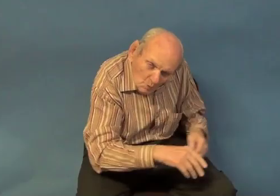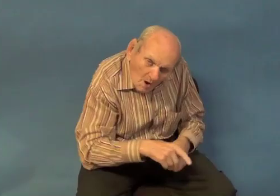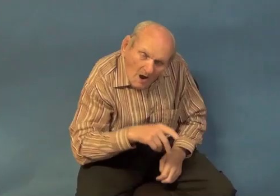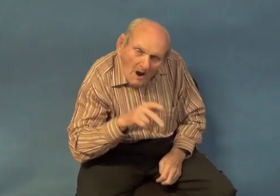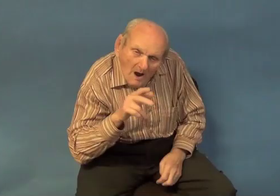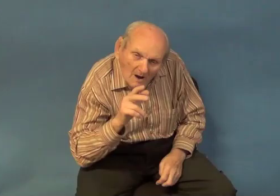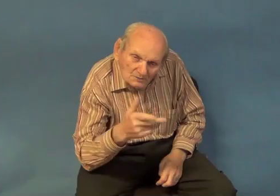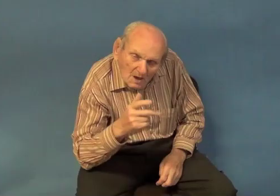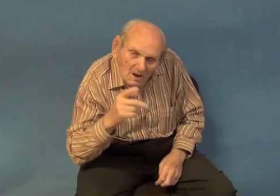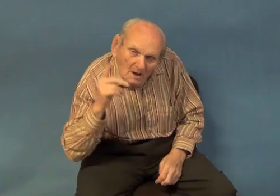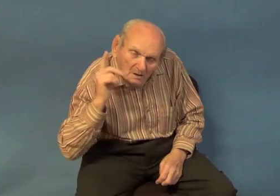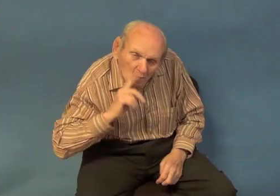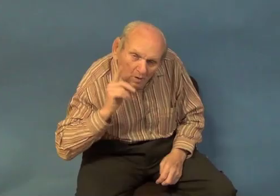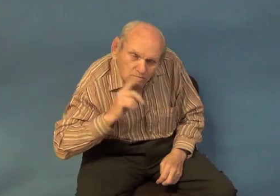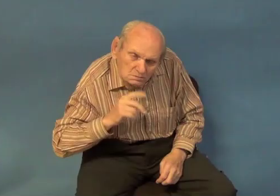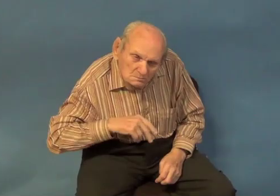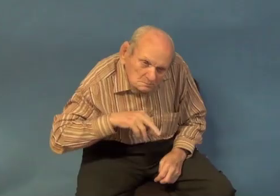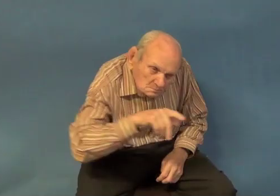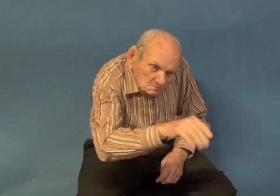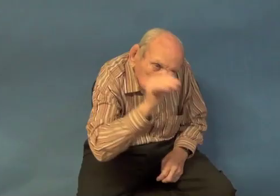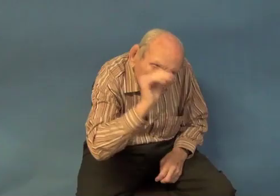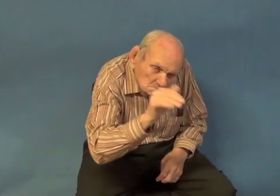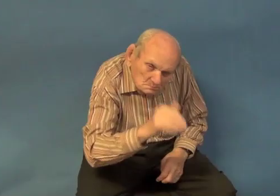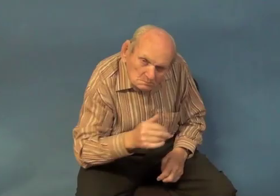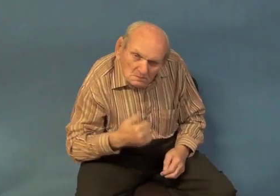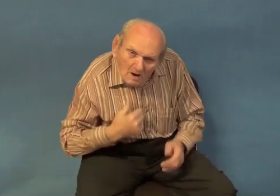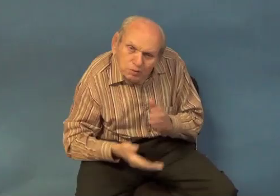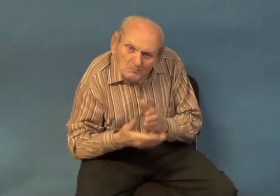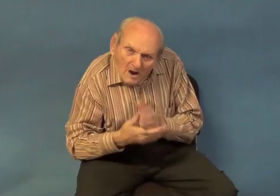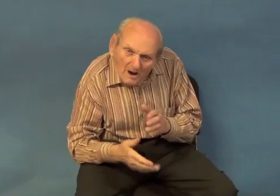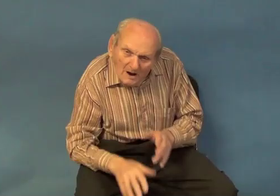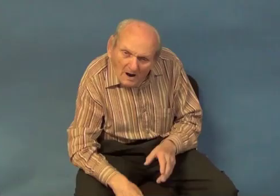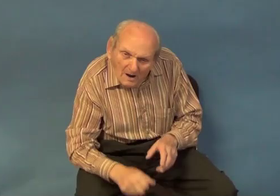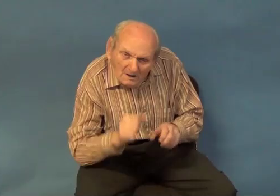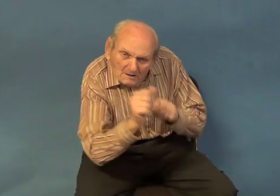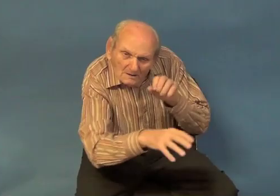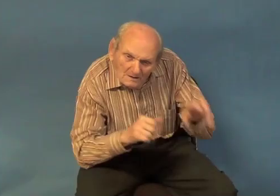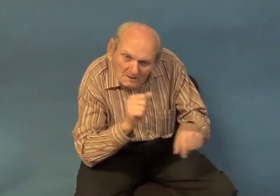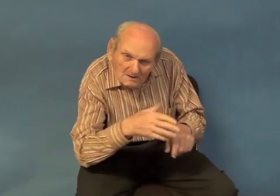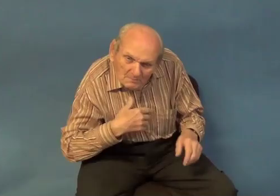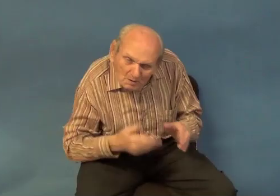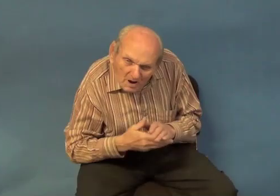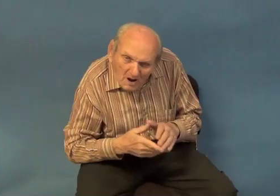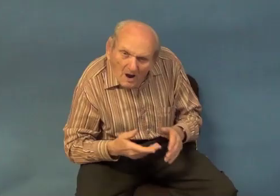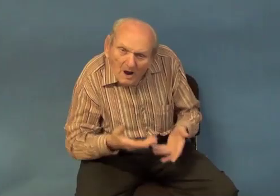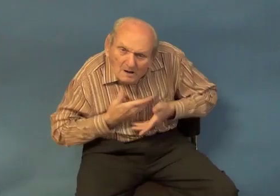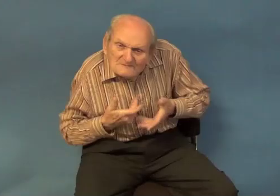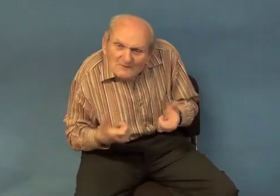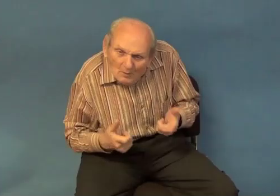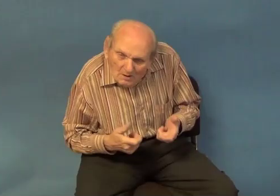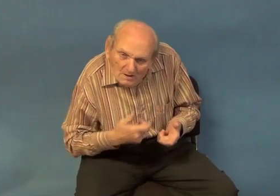Tych trzech chłopców, podeszło do chłopca od gruszek i poprosili o nagrodę, za to że pomagali mu sprzątać.